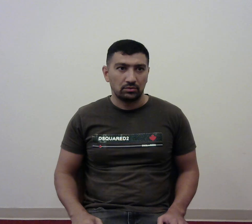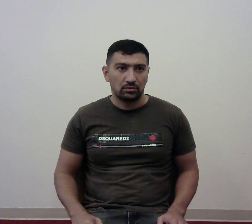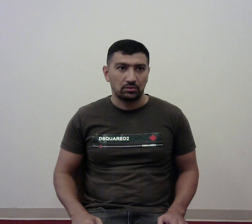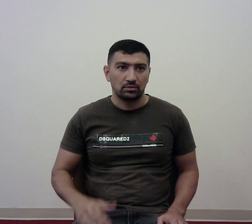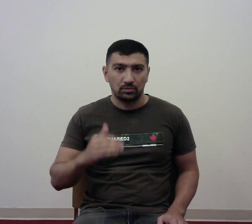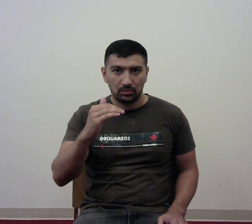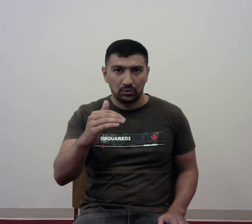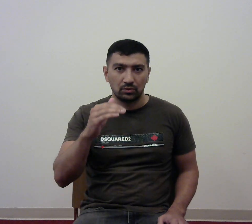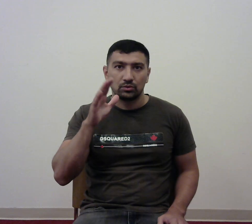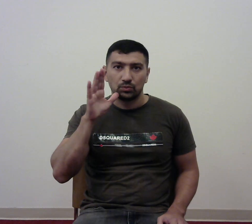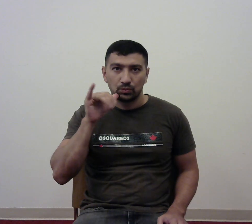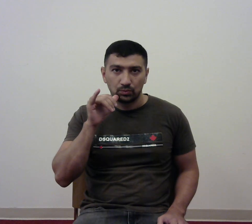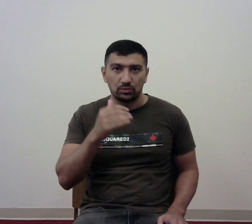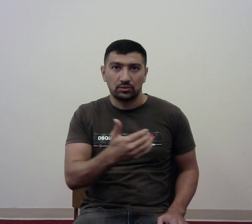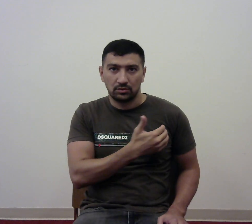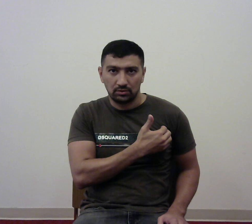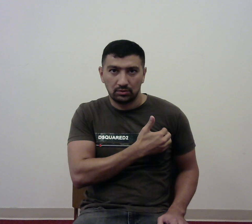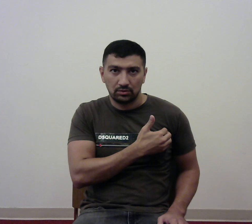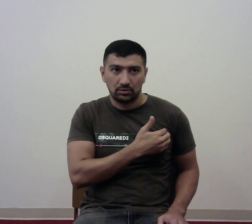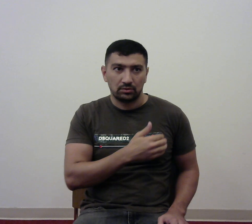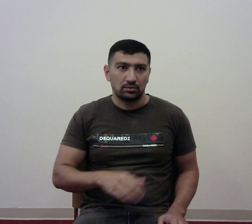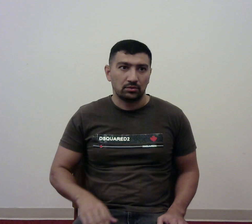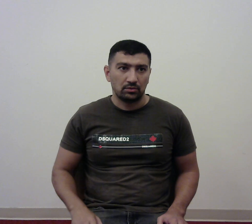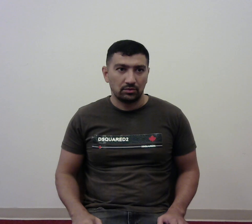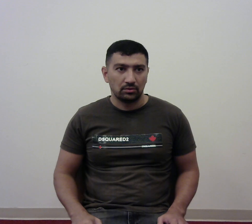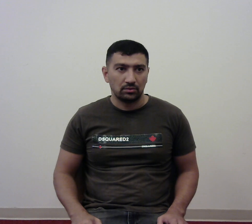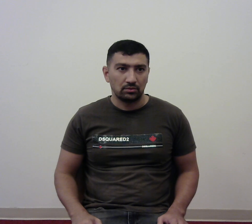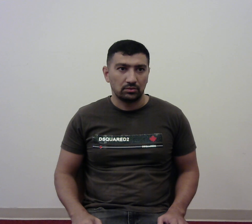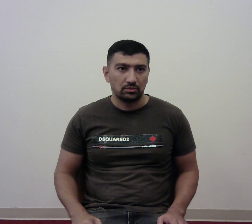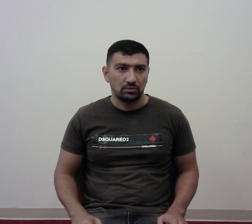Siz su istəyirsiniz?